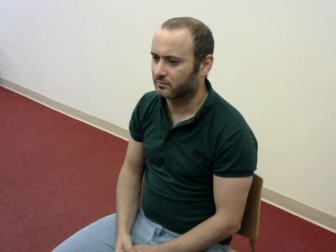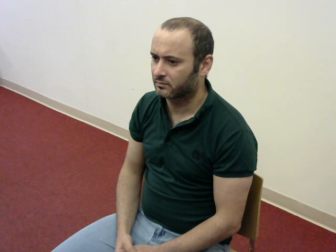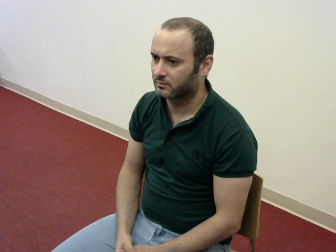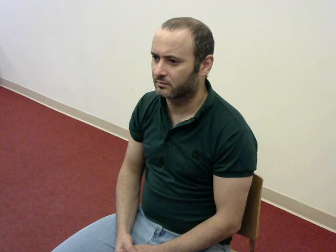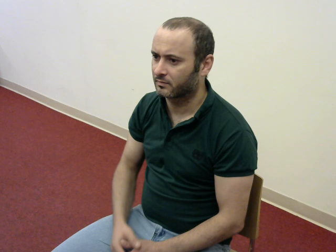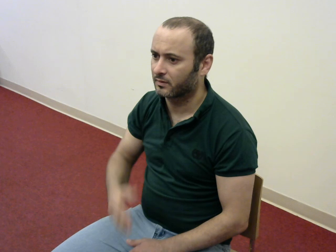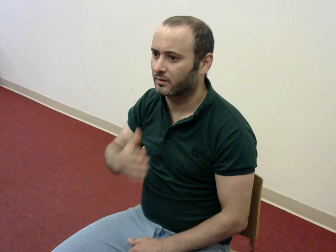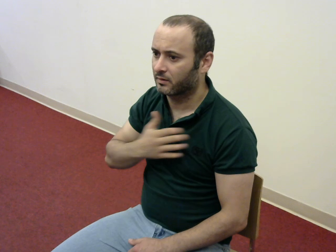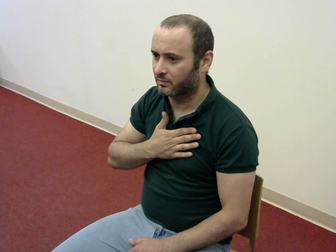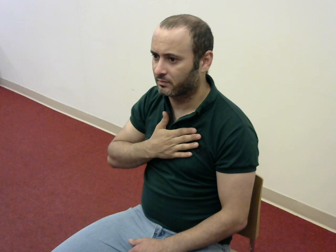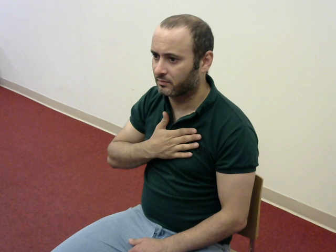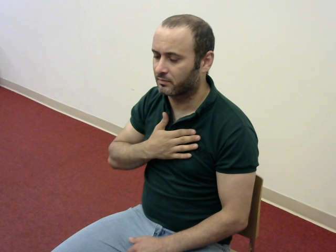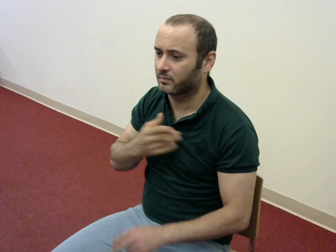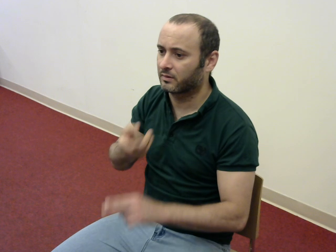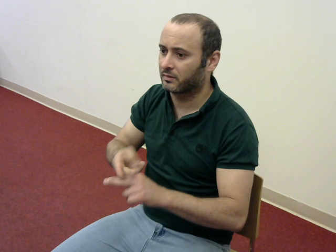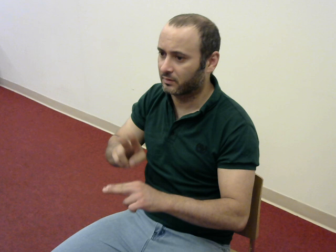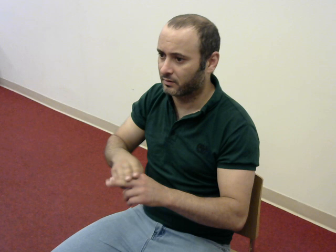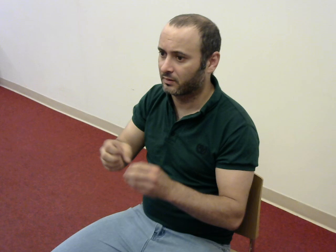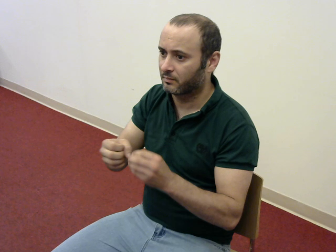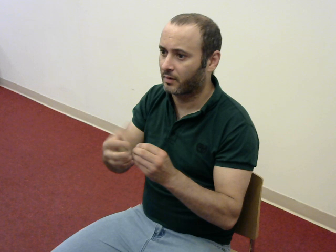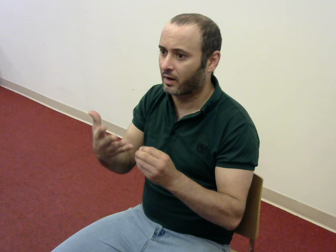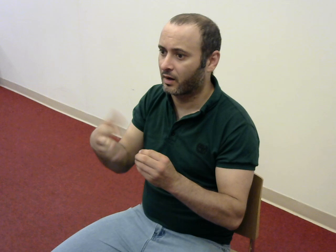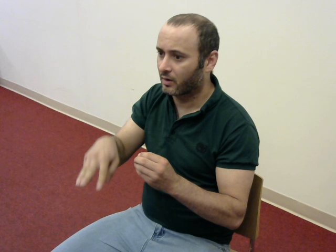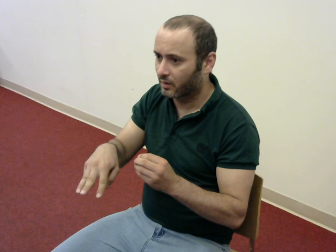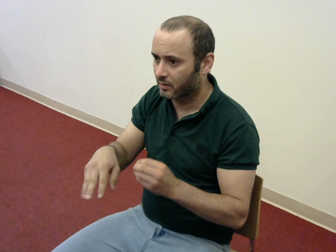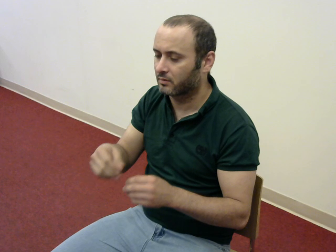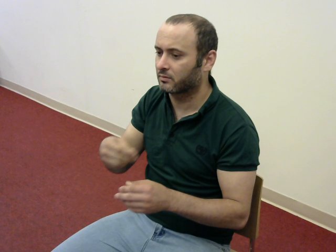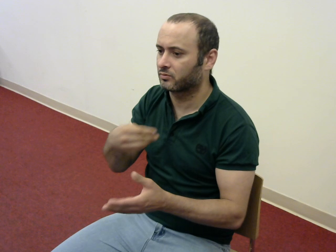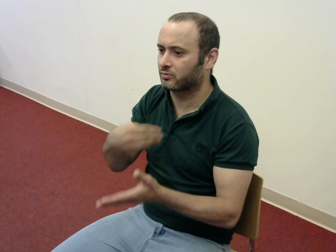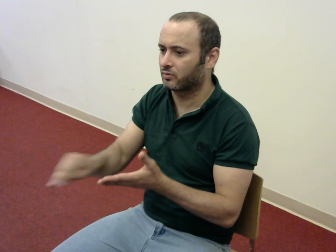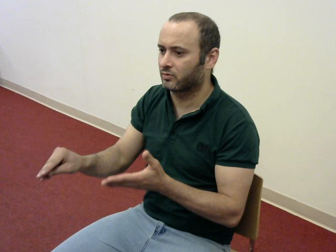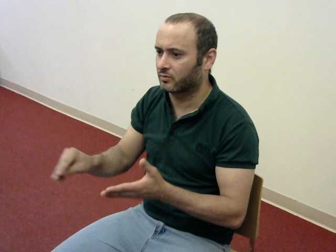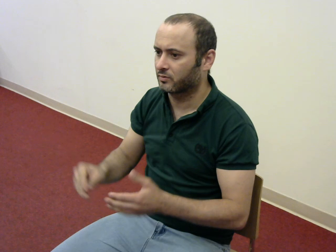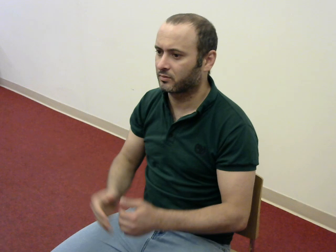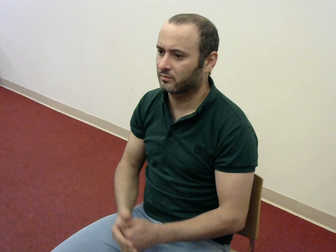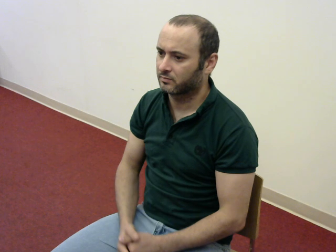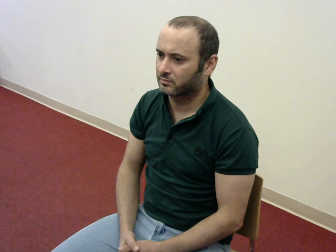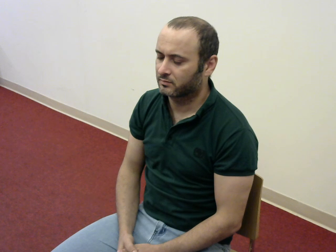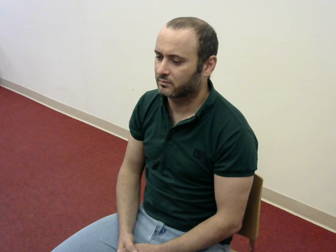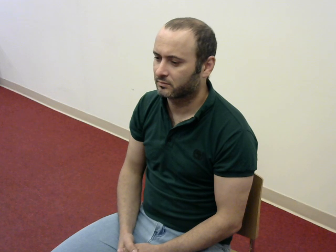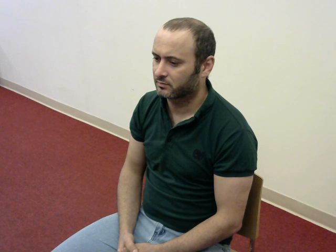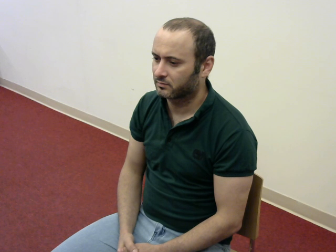Mən bunu 15 manata almışam